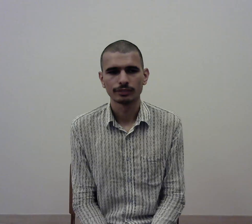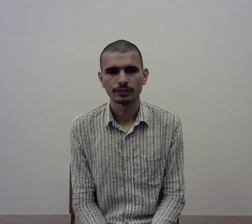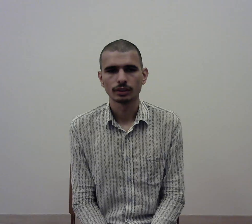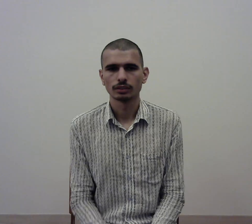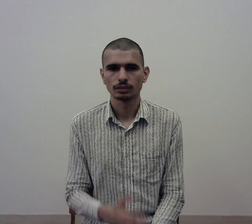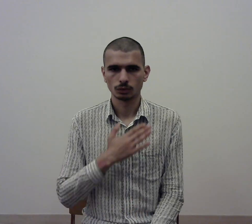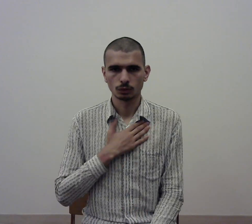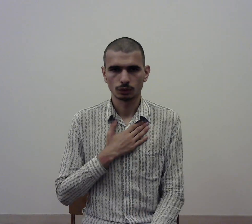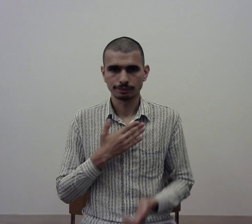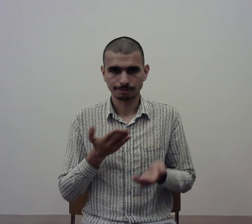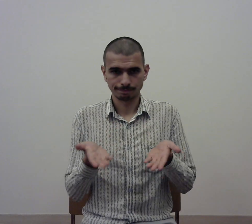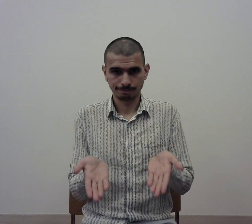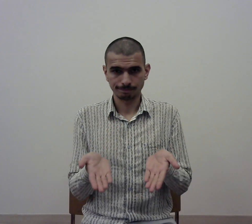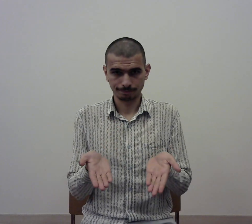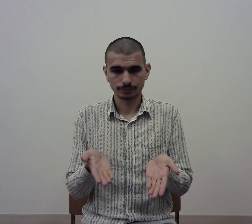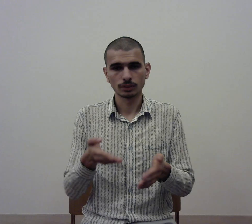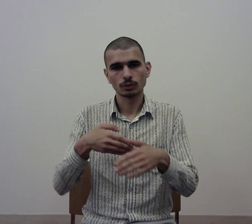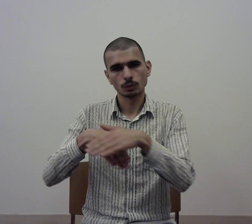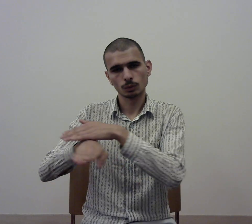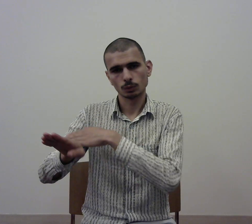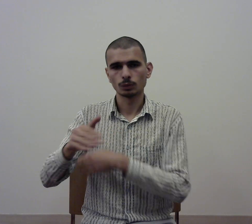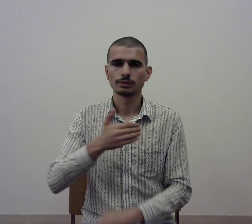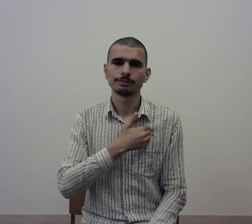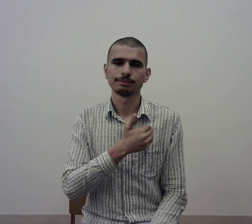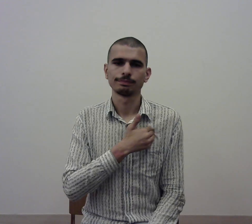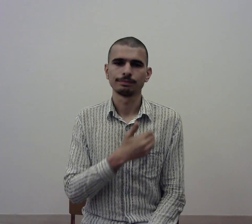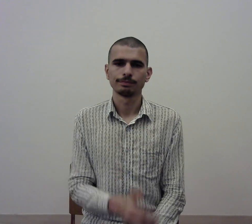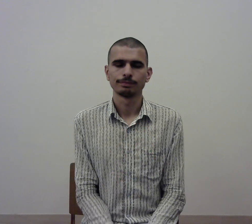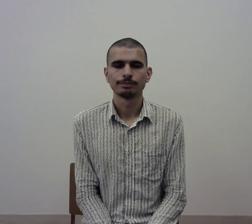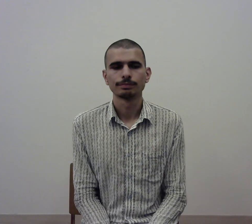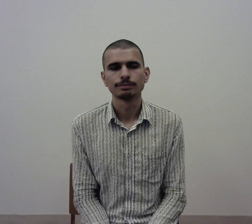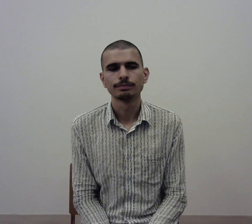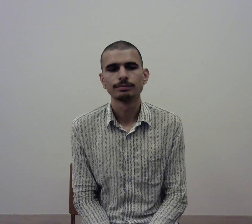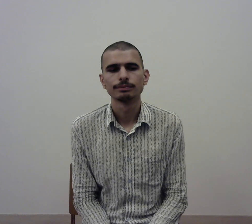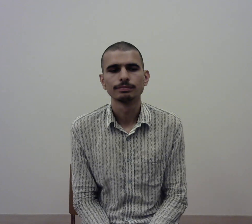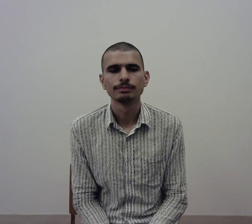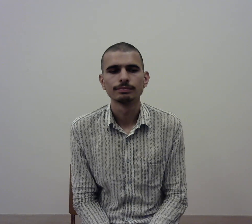Mən burdan getmək istəyirəm